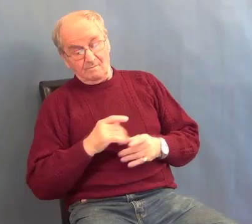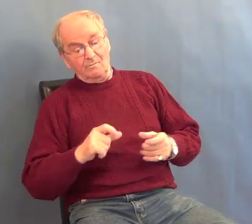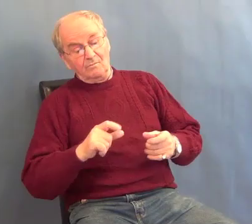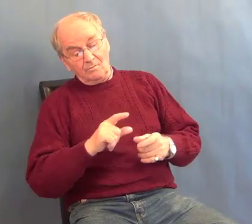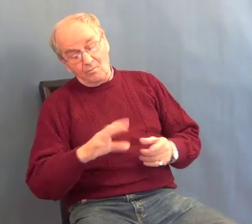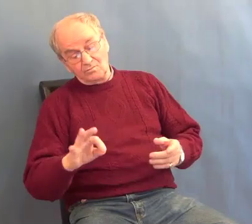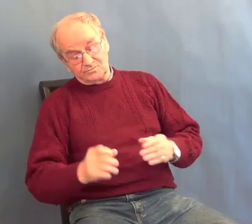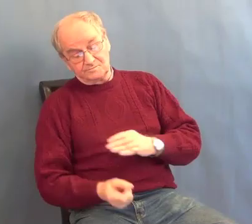Tak się zdarzyło.